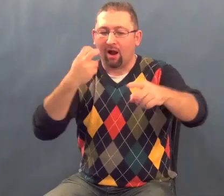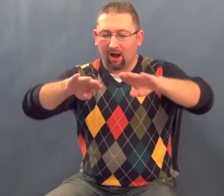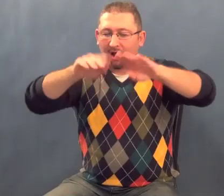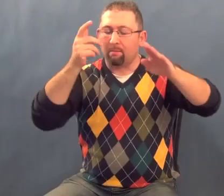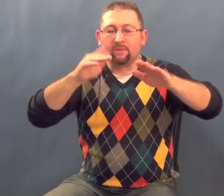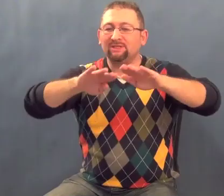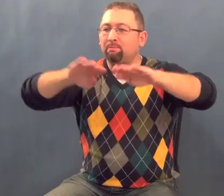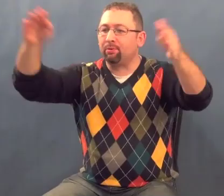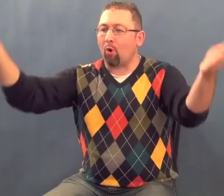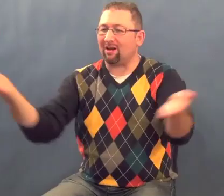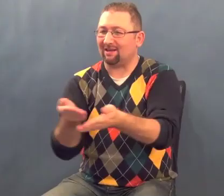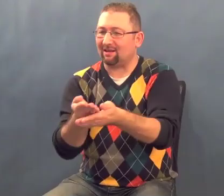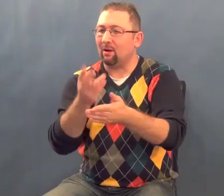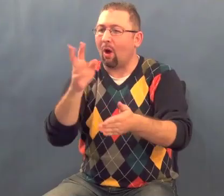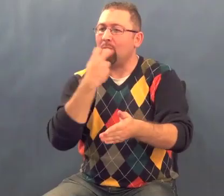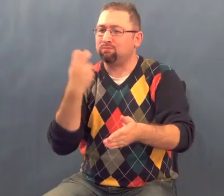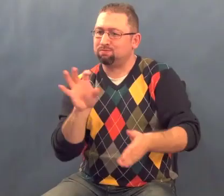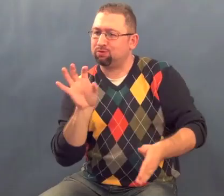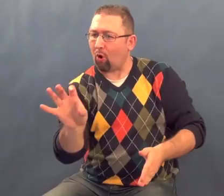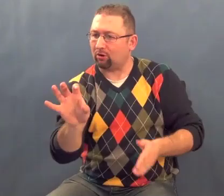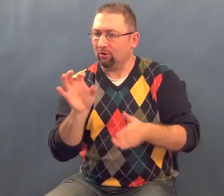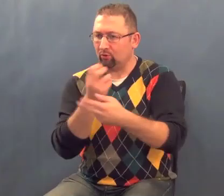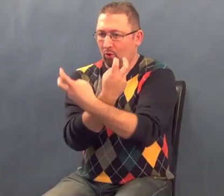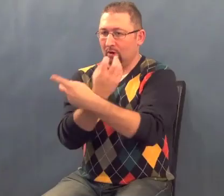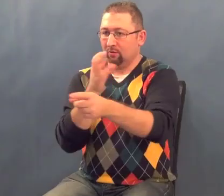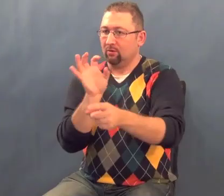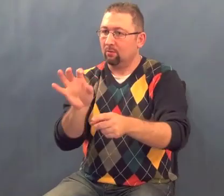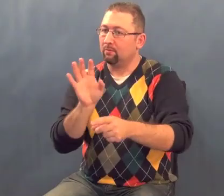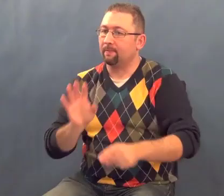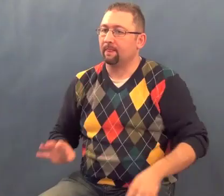Ten zbiornik elektryczny ma umieszczoną tabliczkę ze szkieletem.